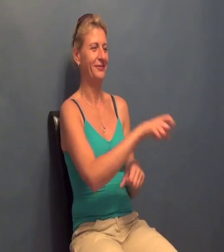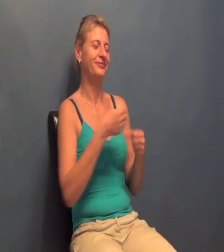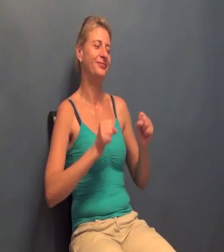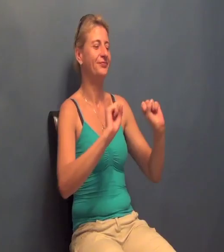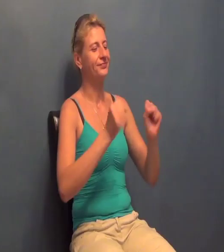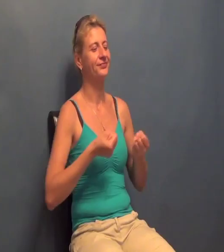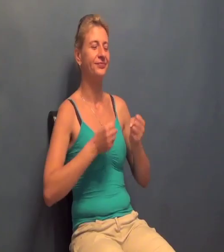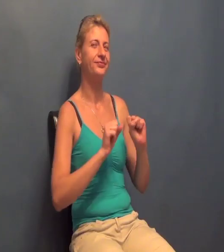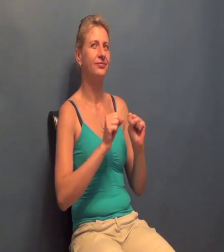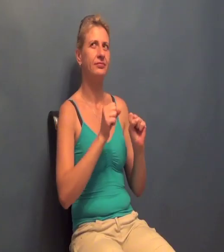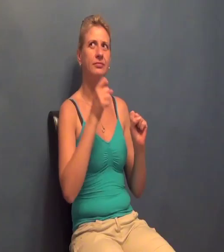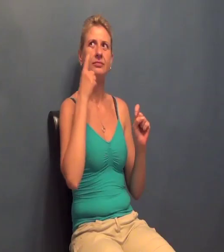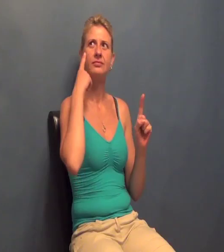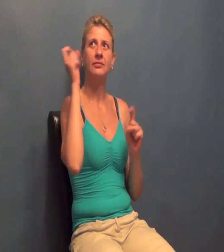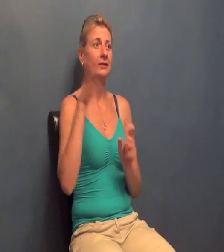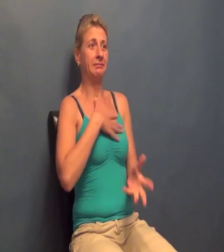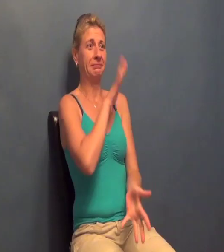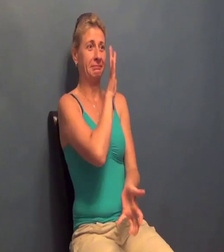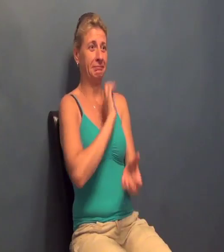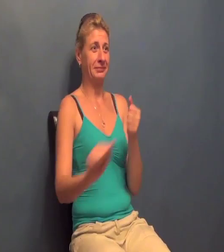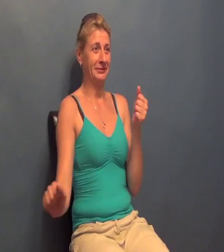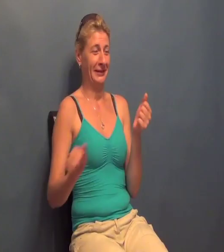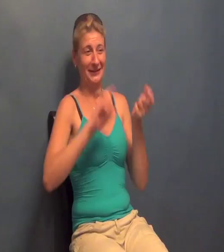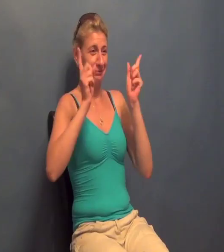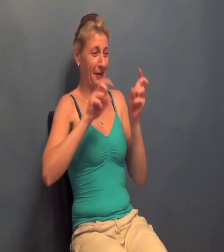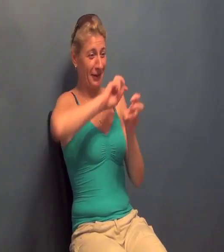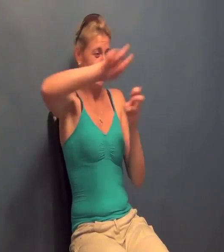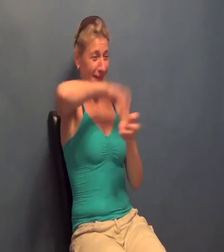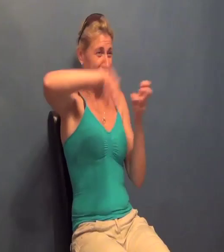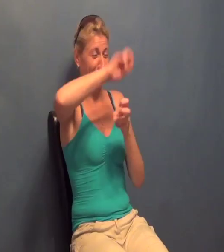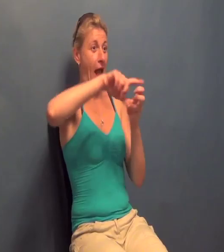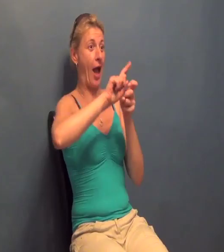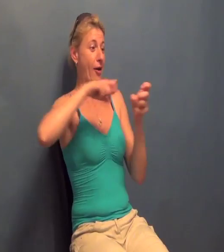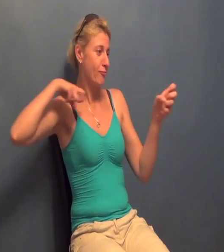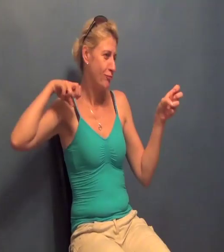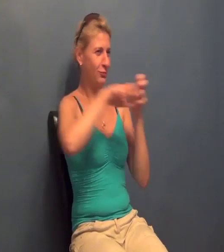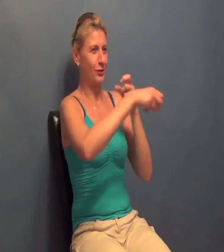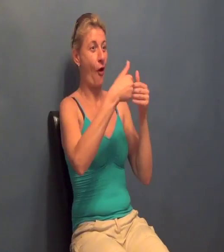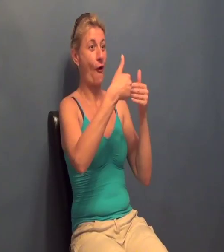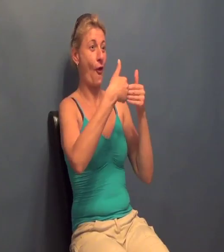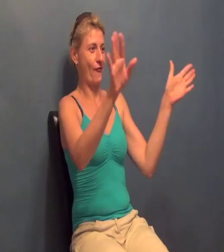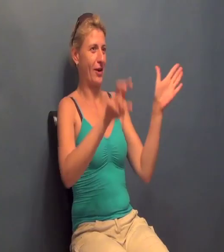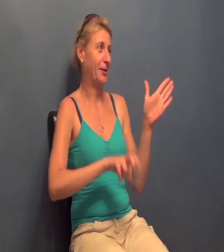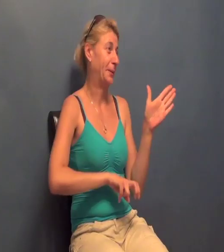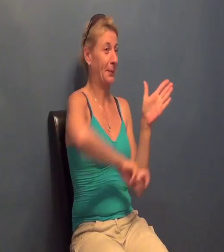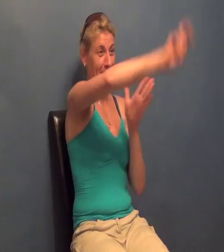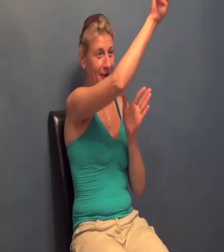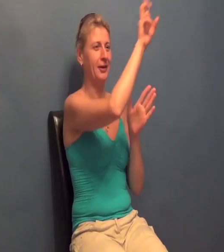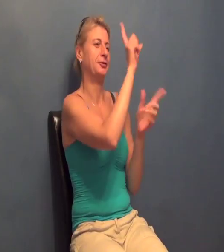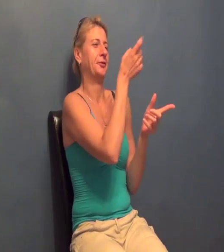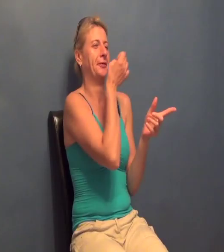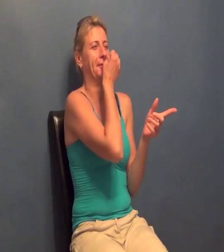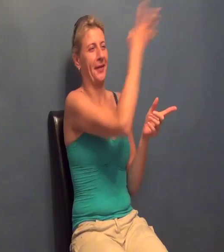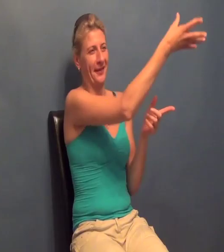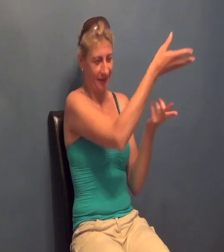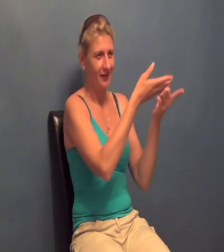Bujająca się na huśtawce kaczka zauważa go i jest przestraszona, kręci się po klatce i udaje się jej wyważyć drzwi i odlatuje, aby kogoś poinformować.